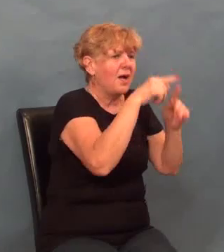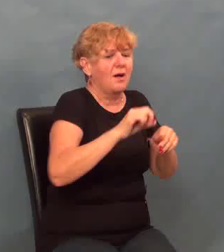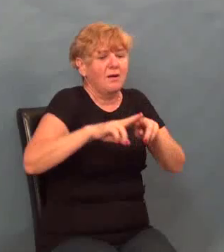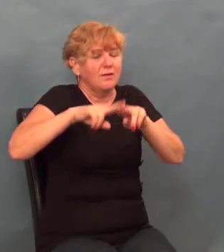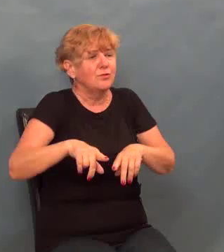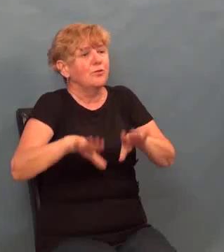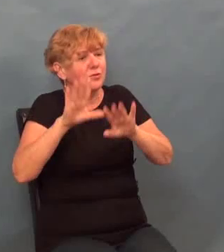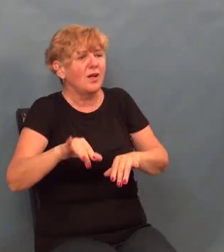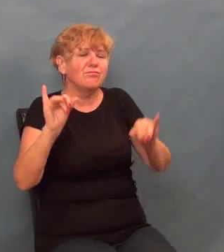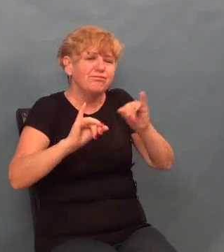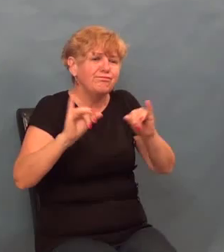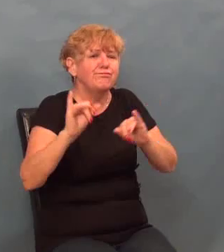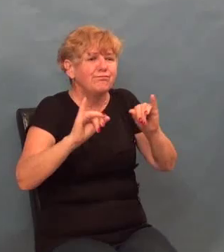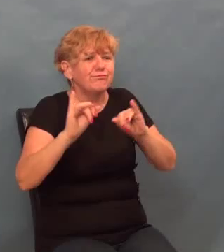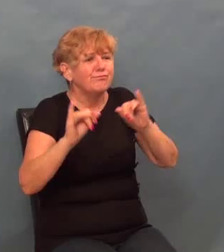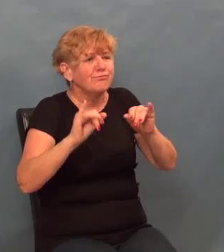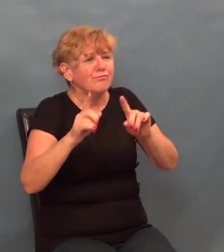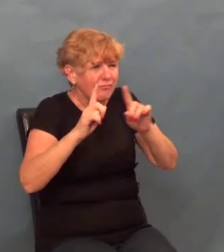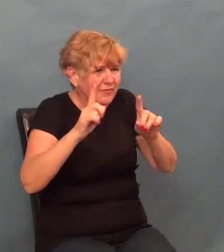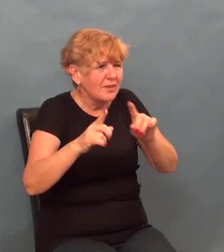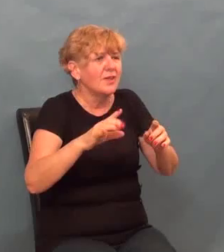Reszta ludzi została i imprezowali dalej, rozmawiali.